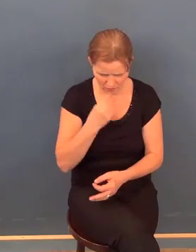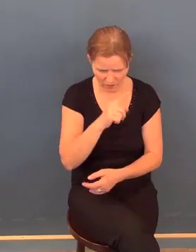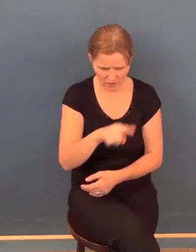Co to jest?